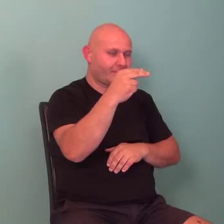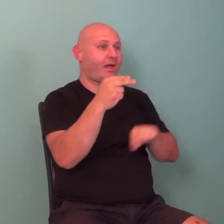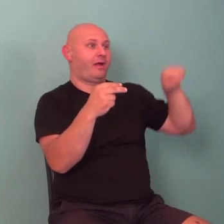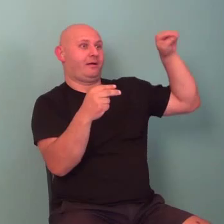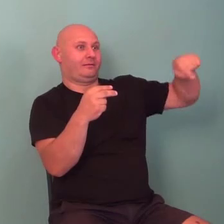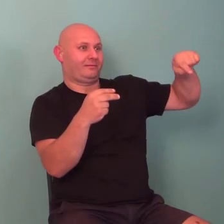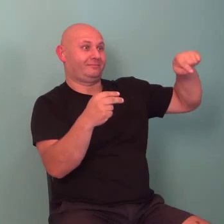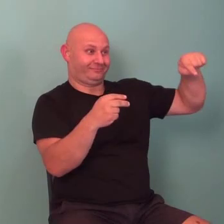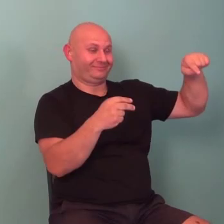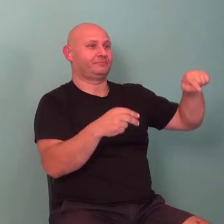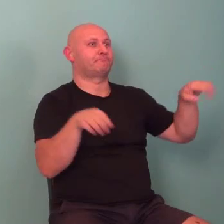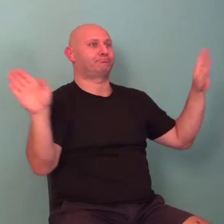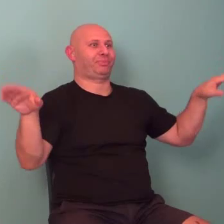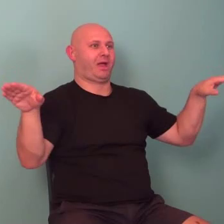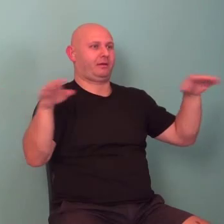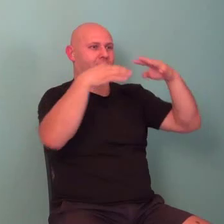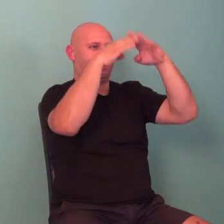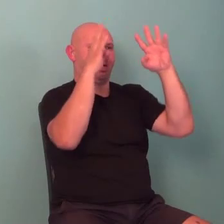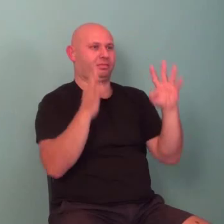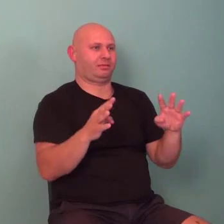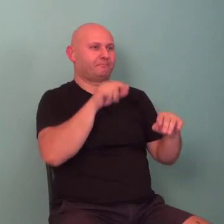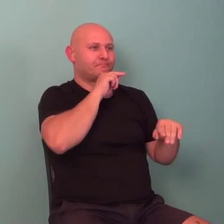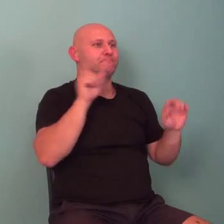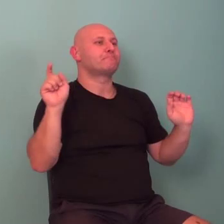Z drugiej strony jest ptak w klatce.